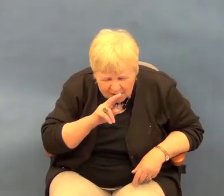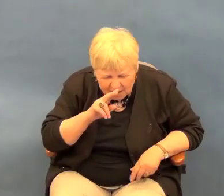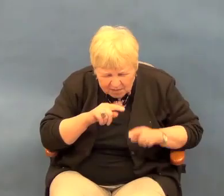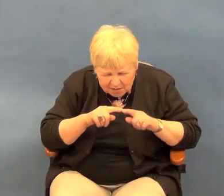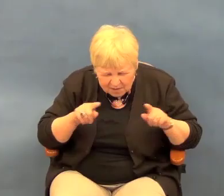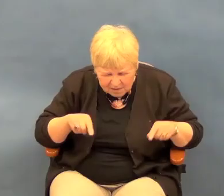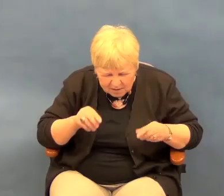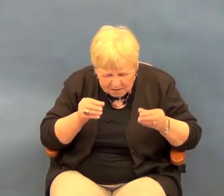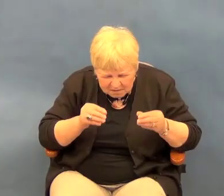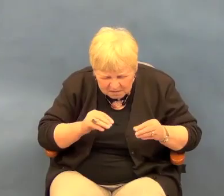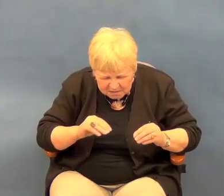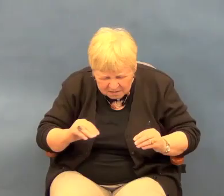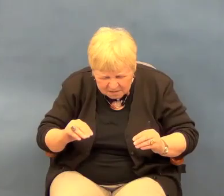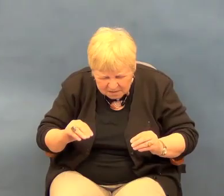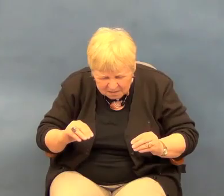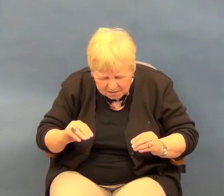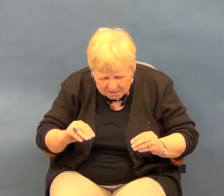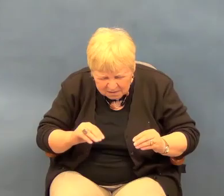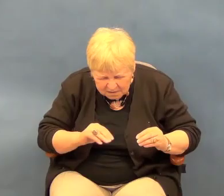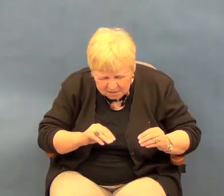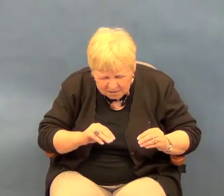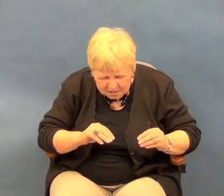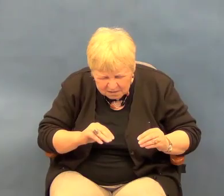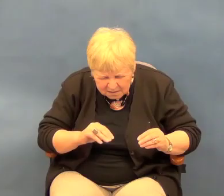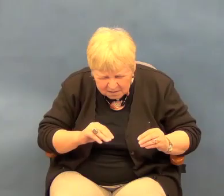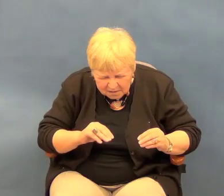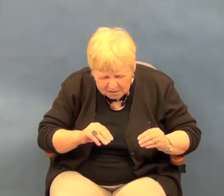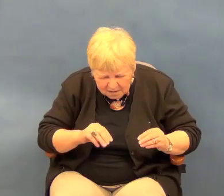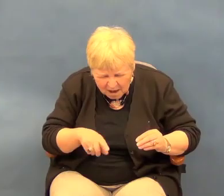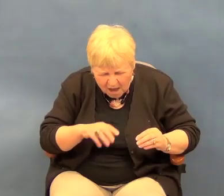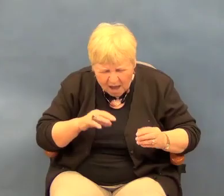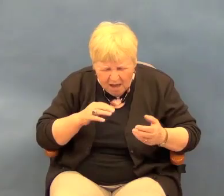Co jest na tej niebieskiej tablicy?